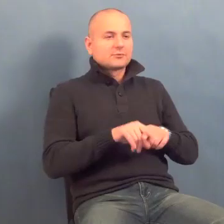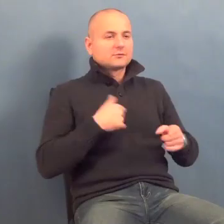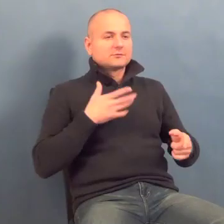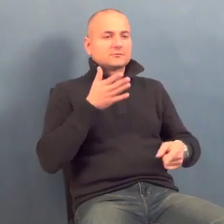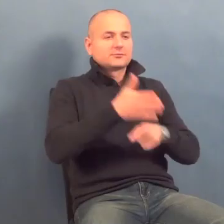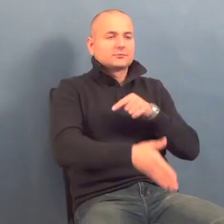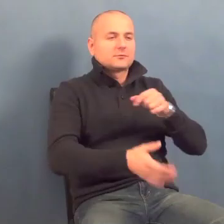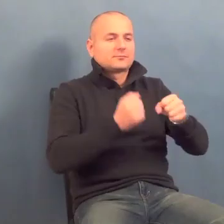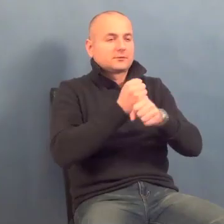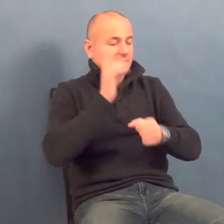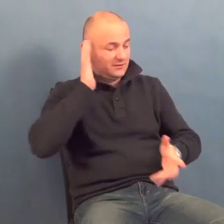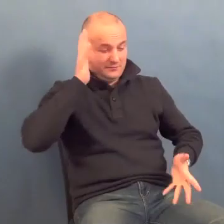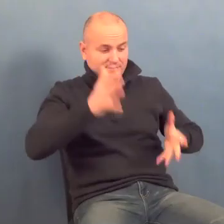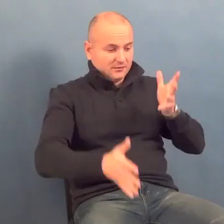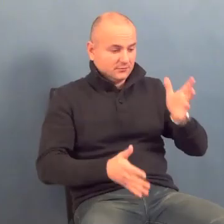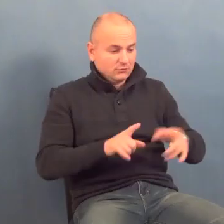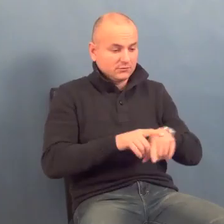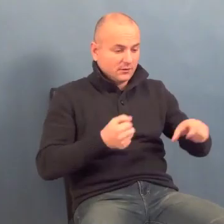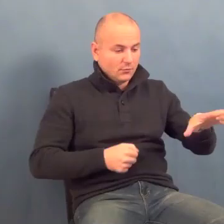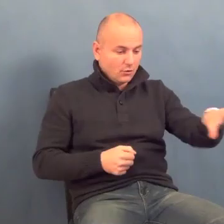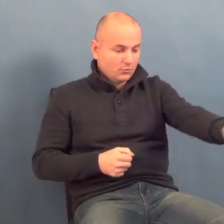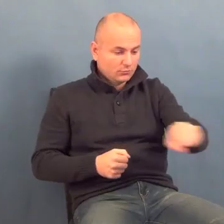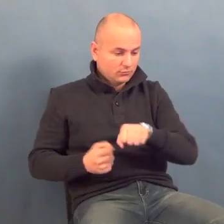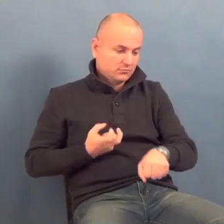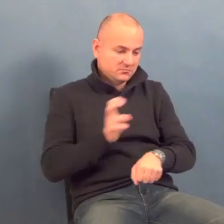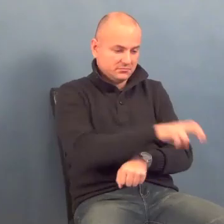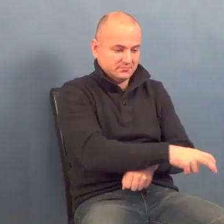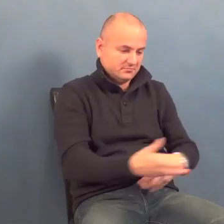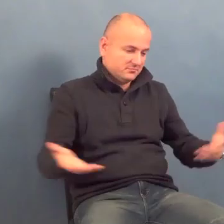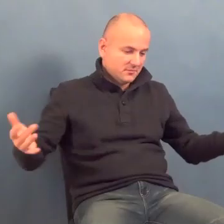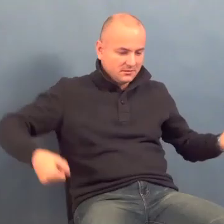Jeżeli jestem spóźniony do pracy, to biegnę do samochodu, otwieram drzwi i wsiadam do niego.